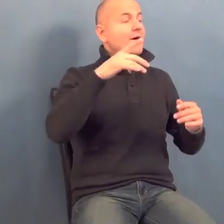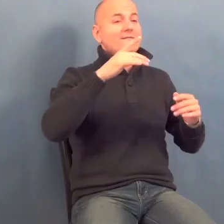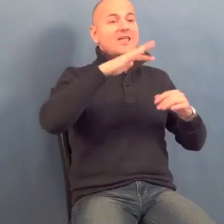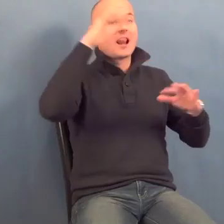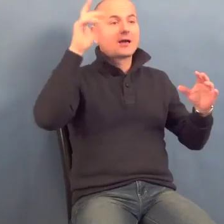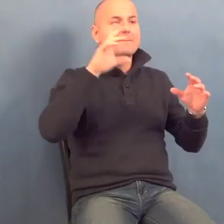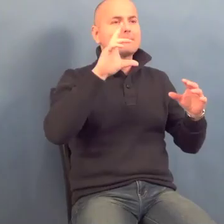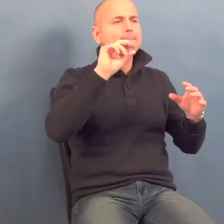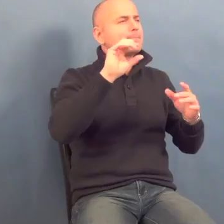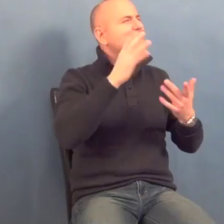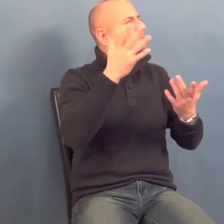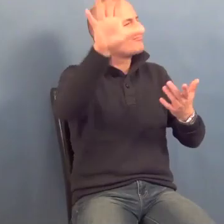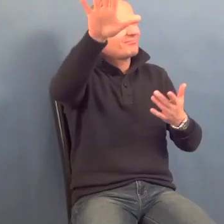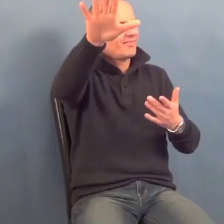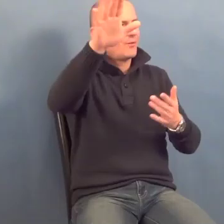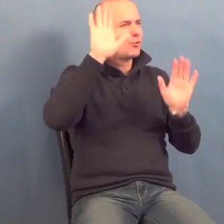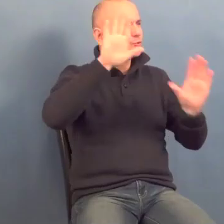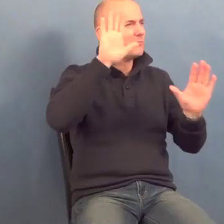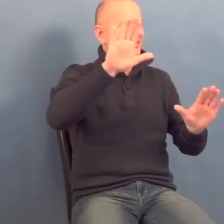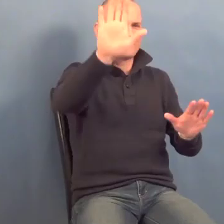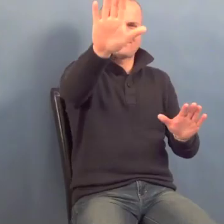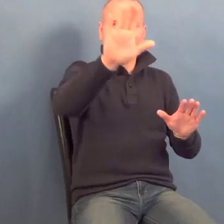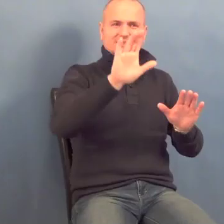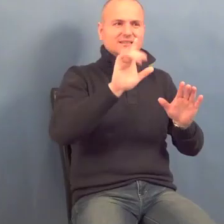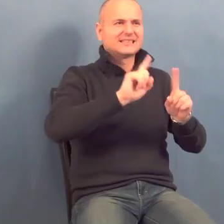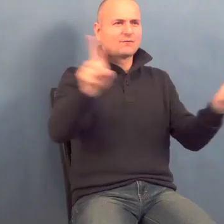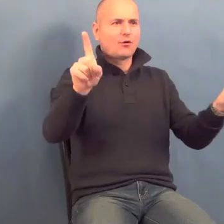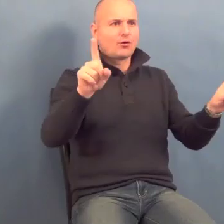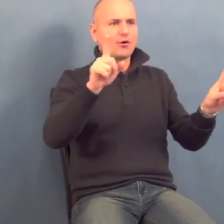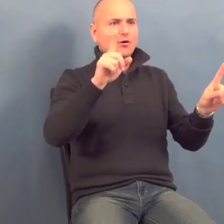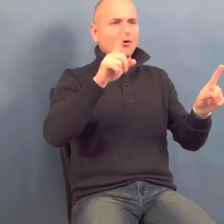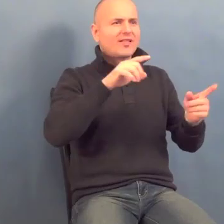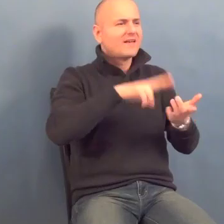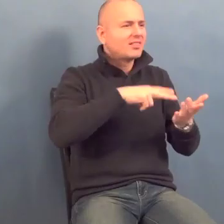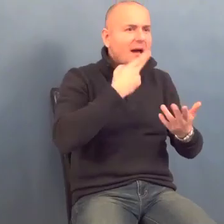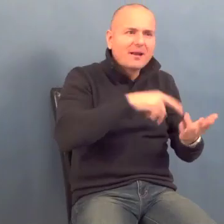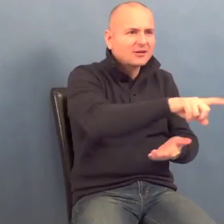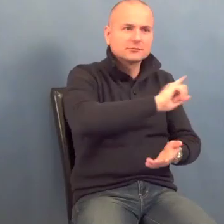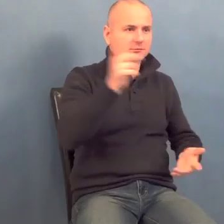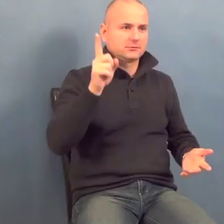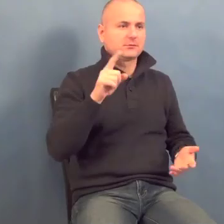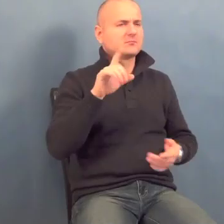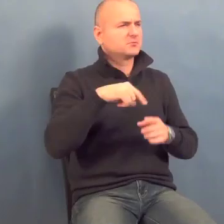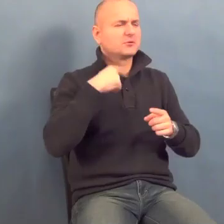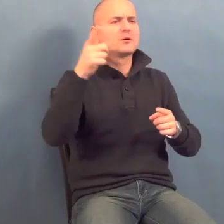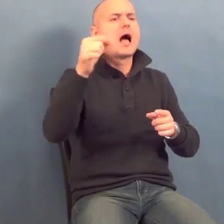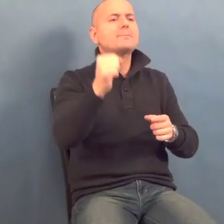Był wielki post, taki zwyczaj w krajach muzułmańskich, gdzie nie wolno było iść nawet na plażę.